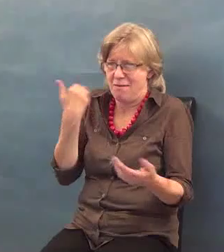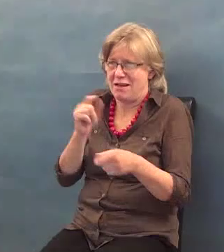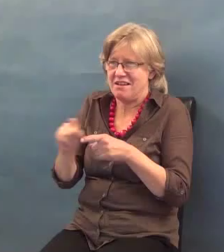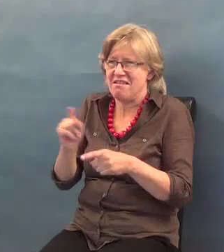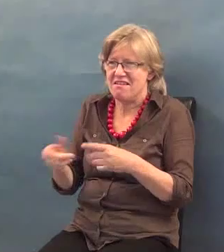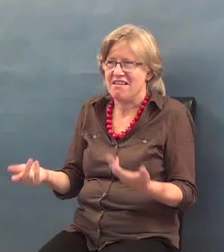Nie mam siostry.